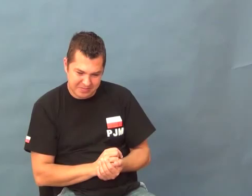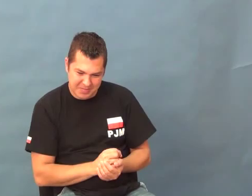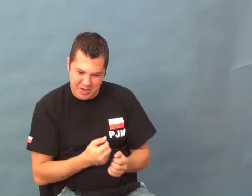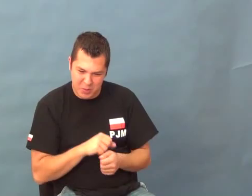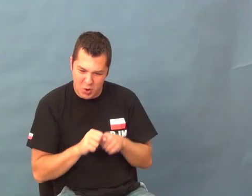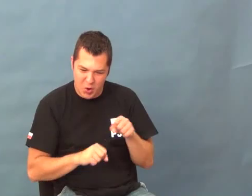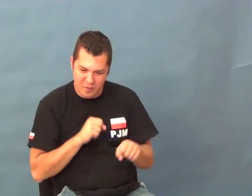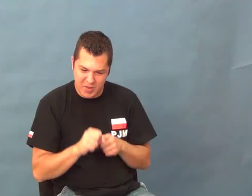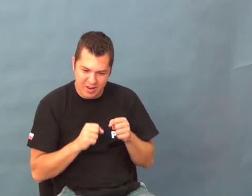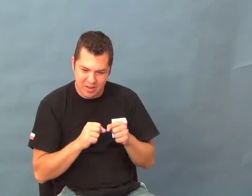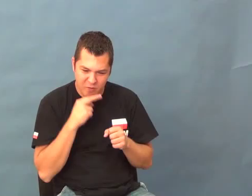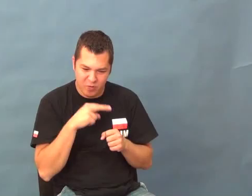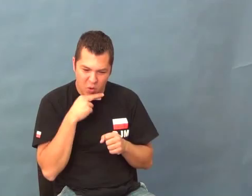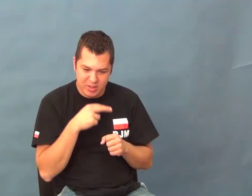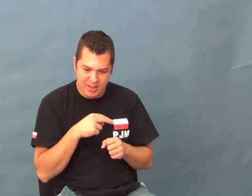Albo to jest rower wodny?